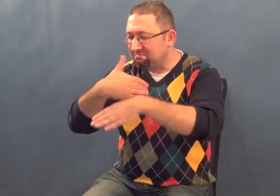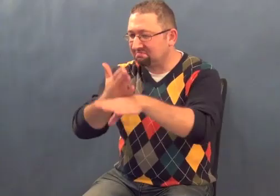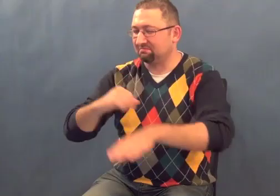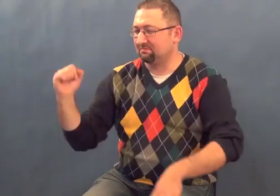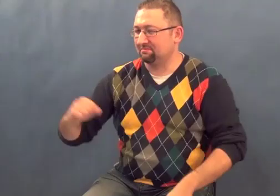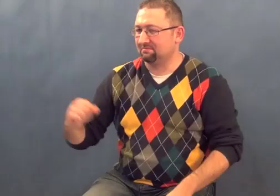Zgoda.